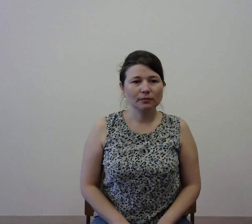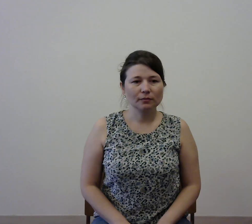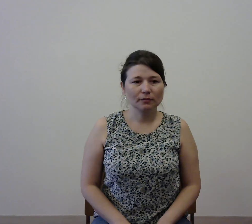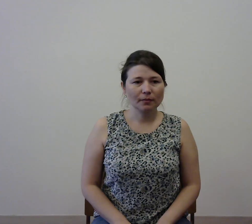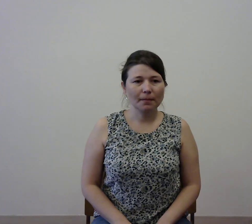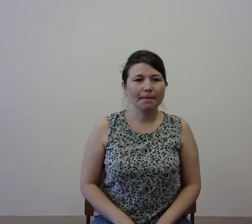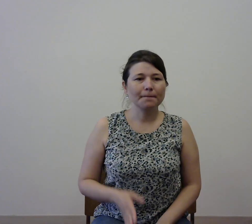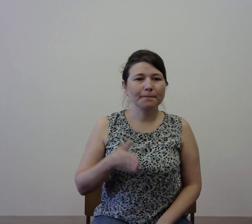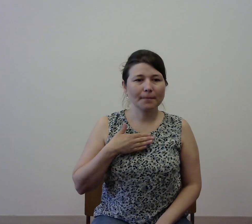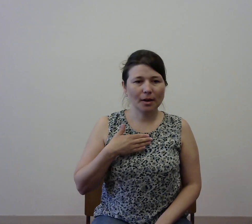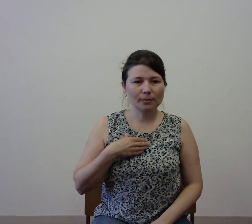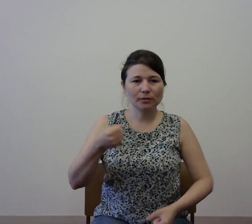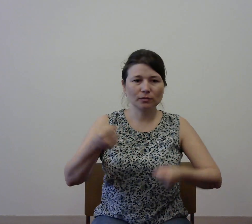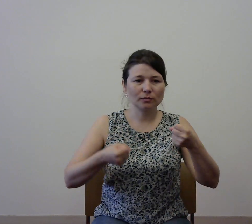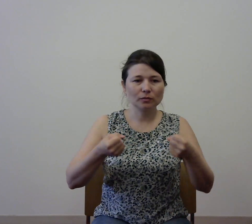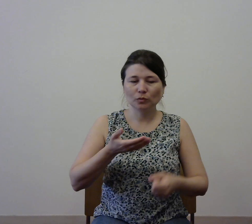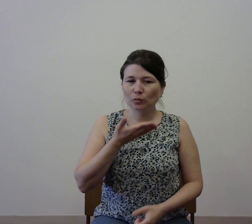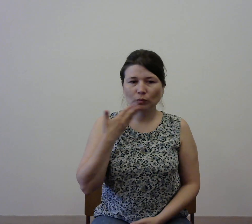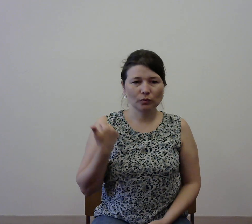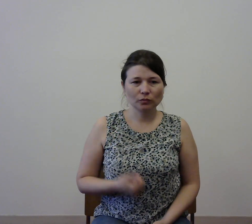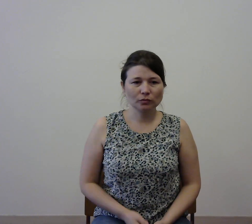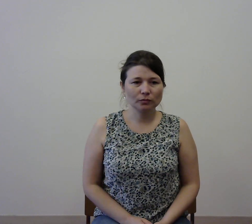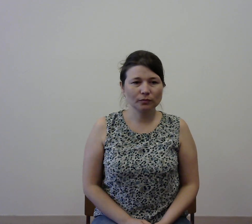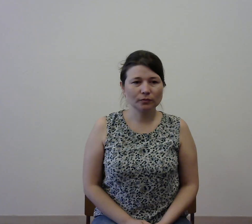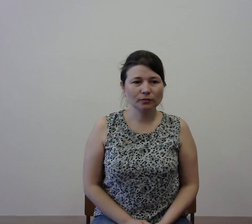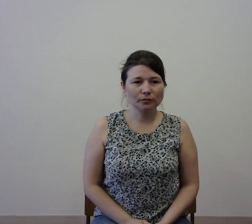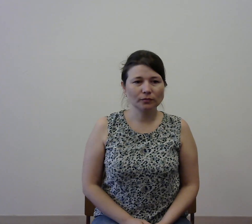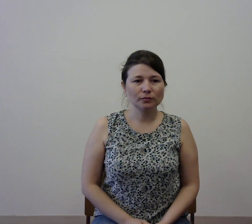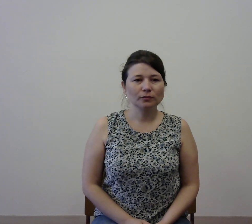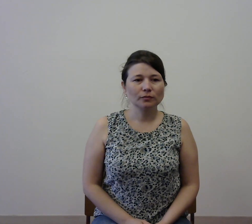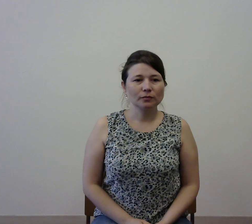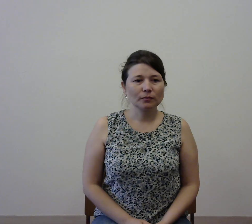Mənim avtomobilim yoxdur